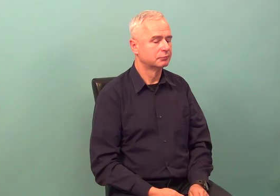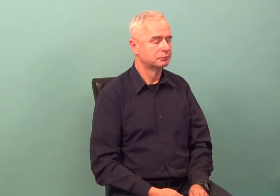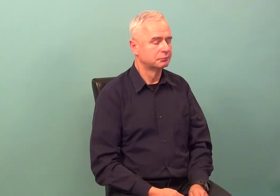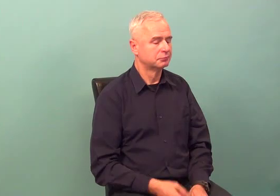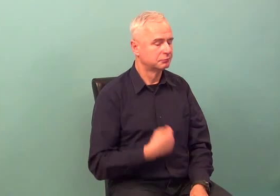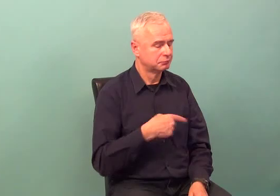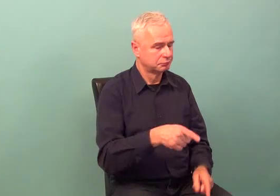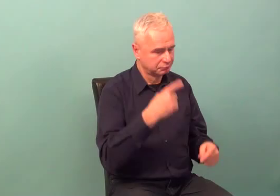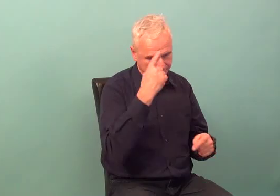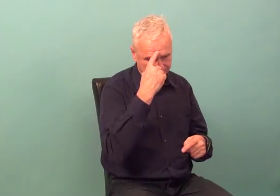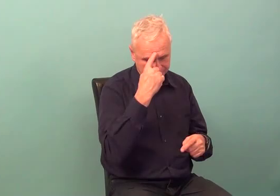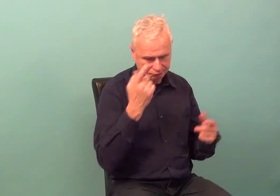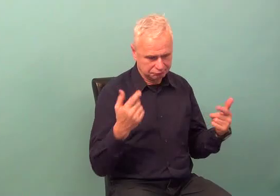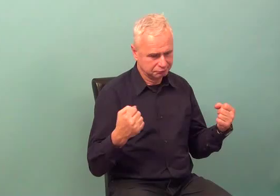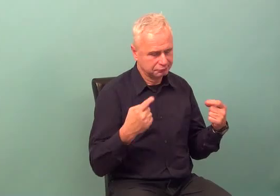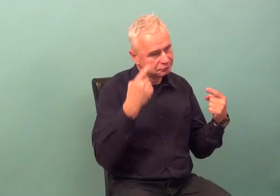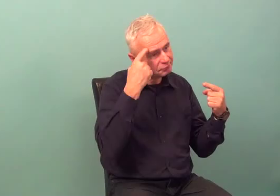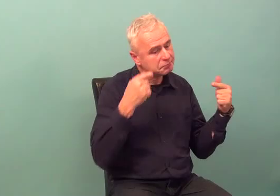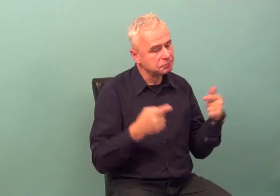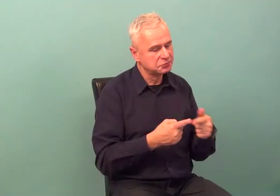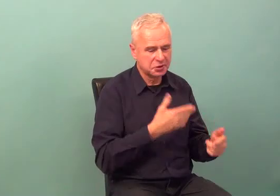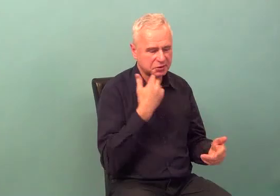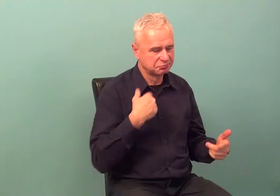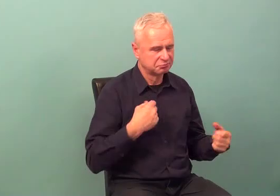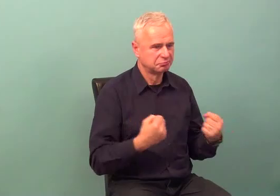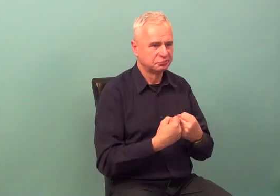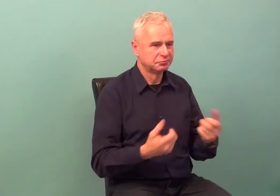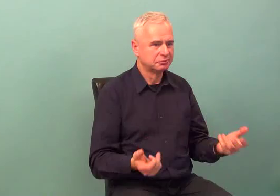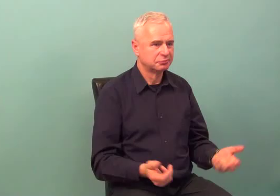Myślę, że to do mnie nie pasuje. Wątpię, żeby ktoś w coś walnął.